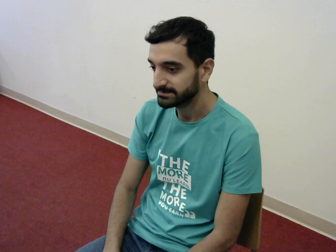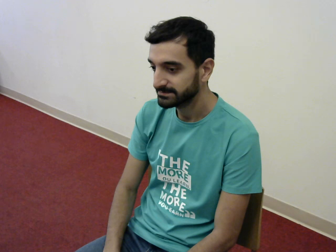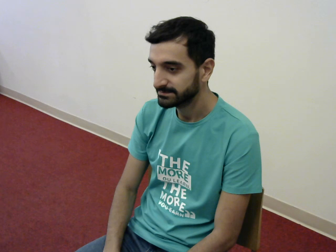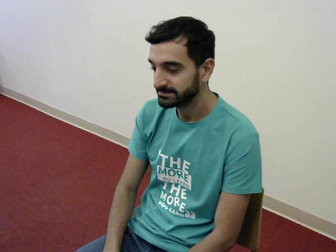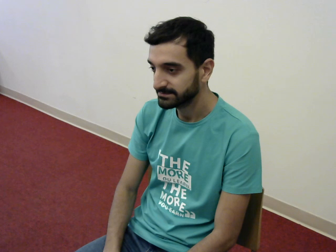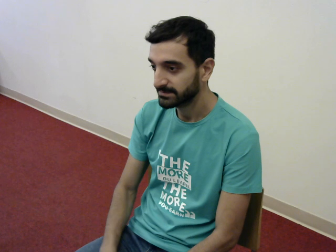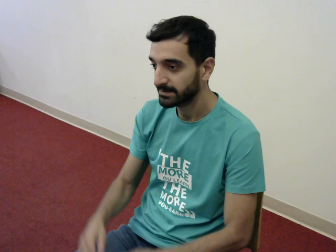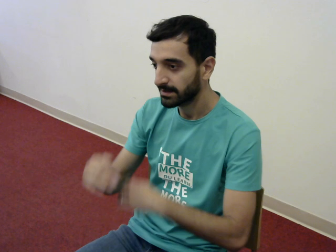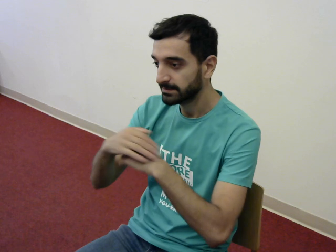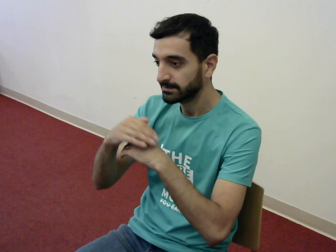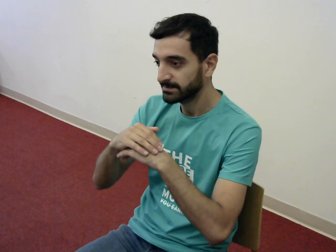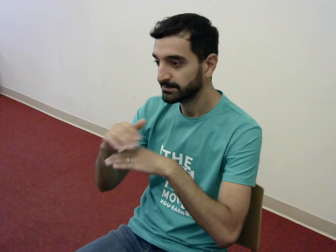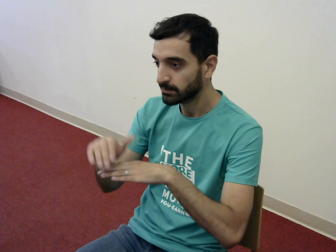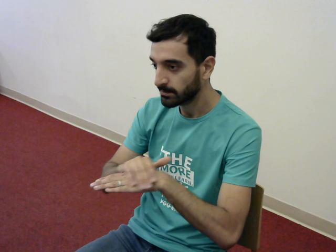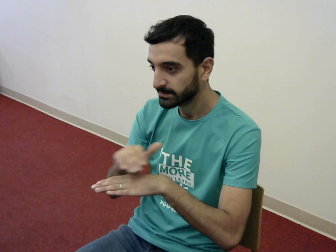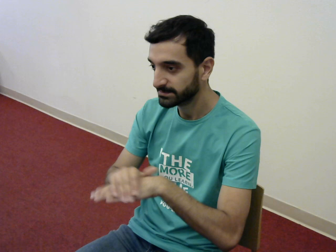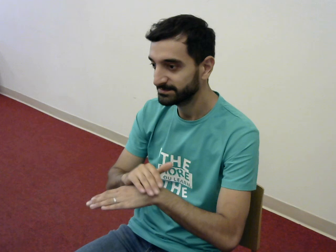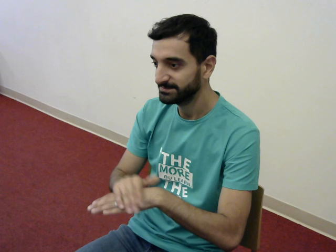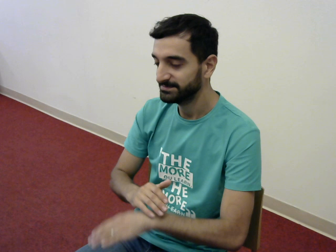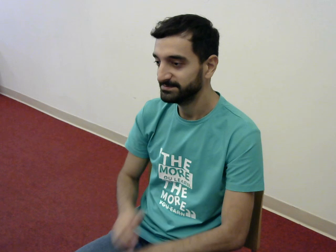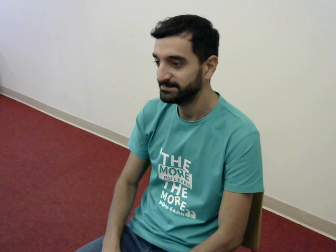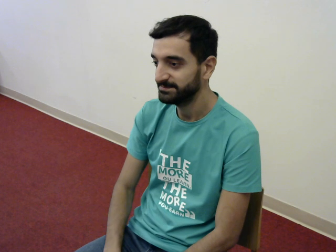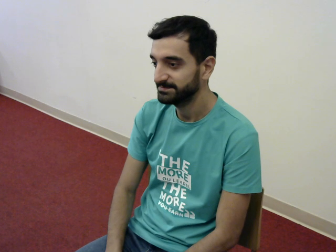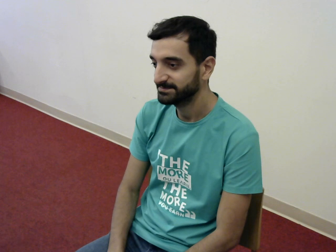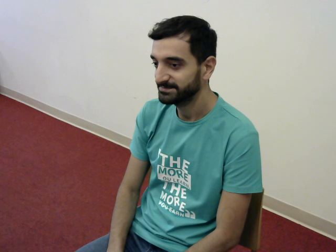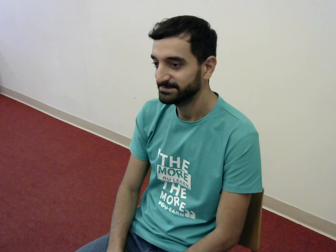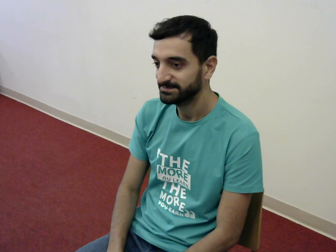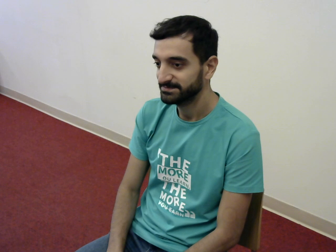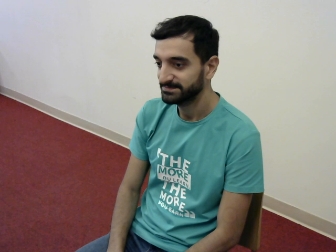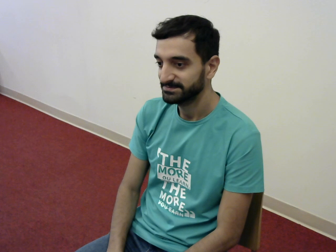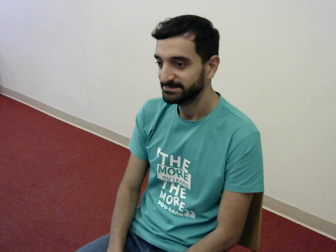Axşamınız xeyir